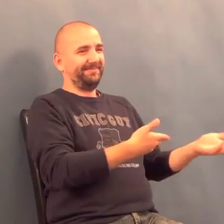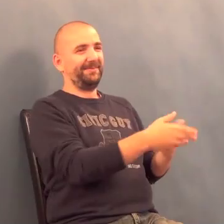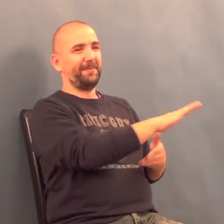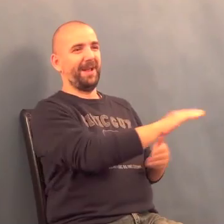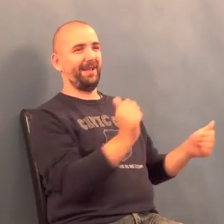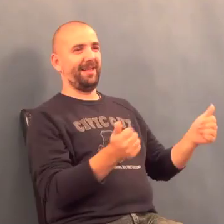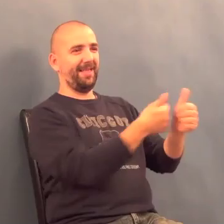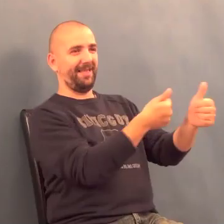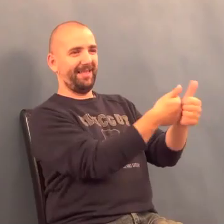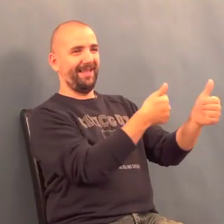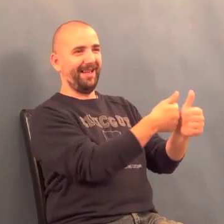Mały chłopiec chce do niego dołączyć.